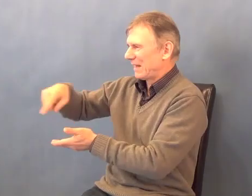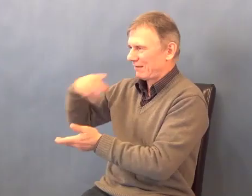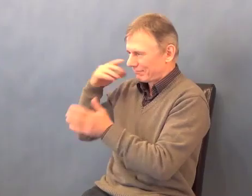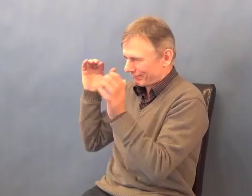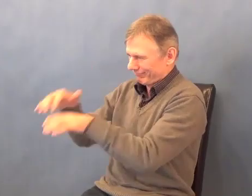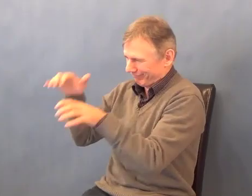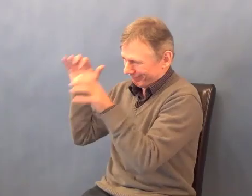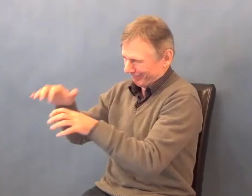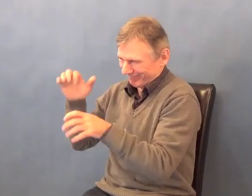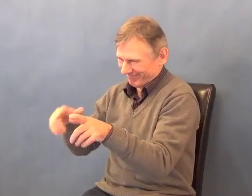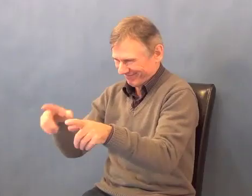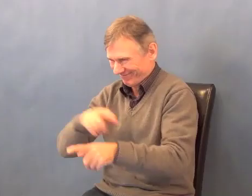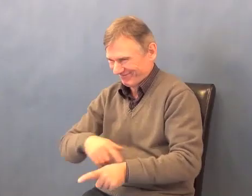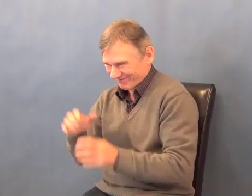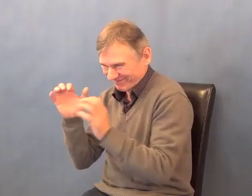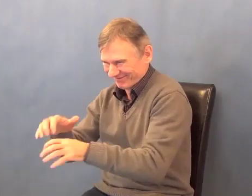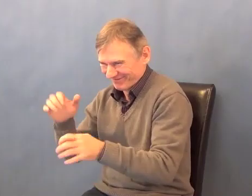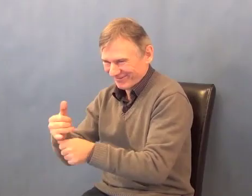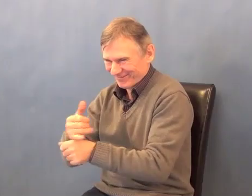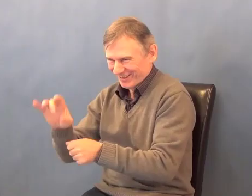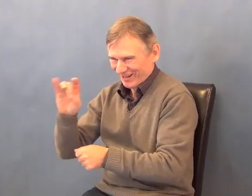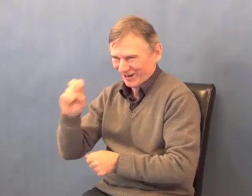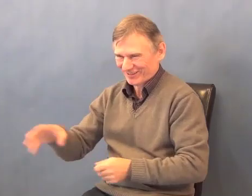Tam na pizzę przychodziło mnóstwo Głuchych.